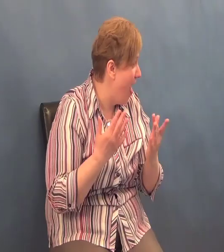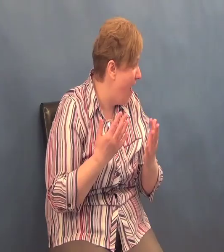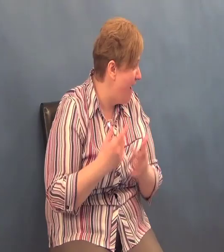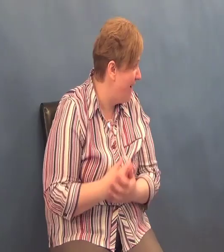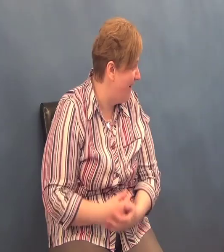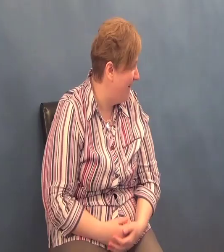Ile?